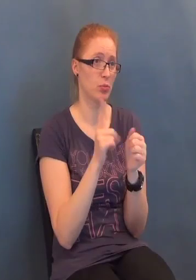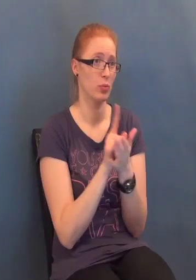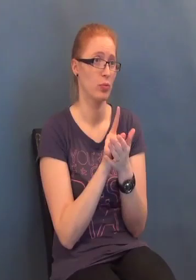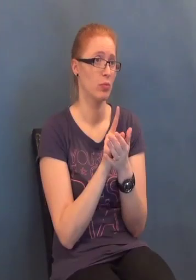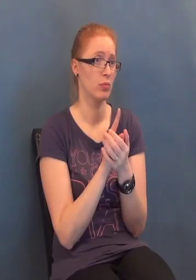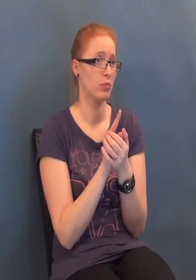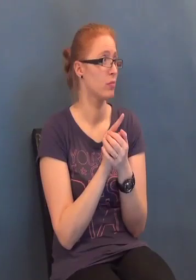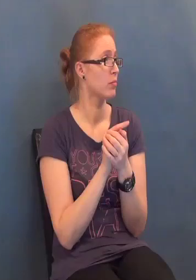Tylko trzydzieści minut.